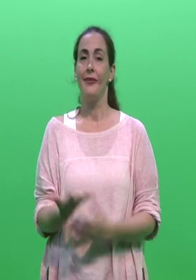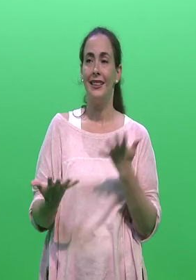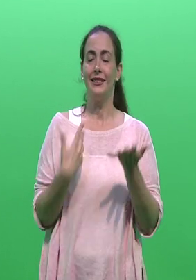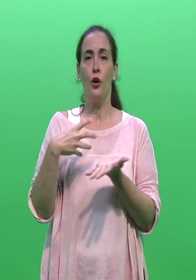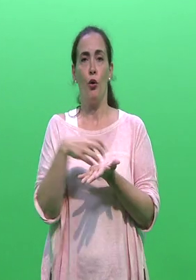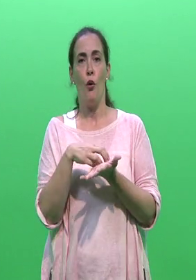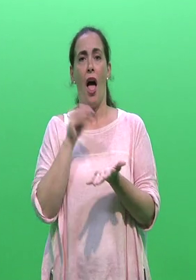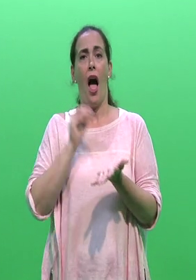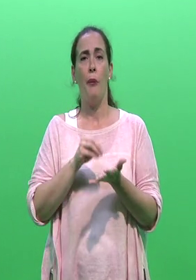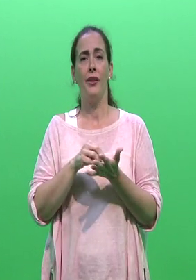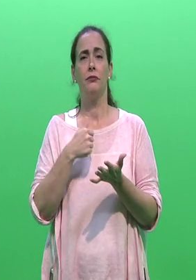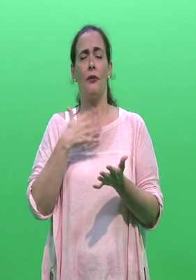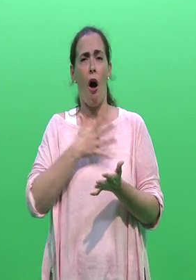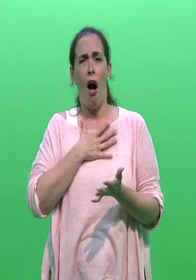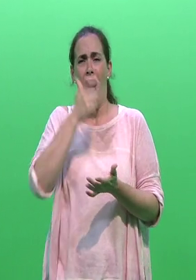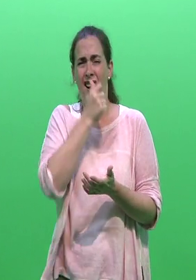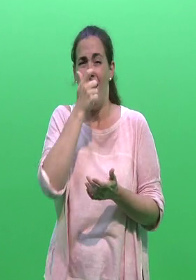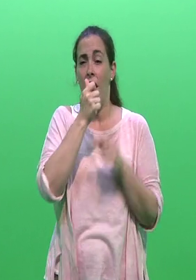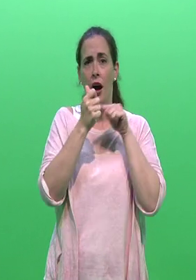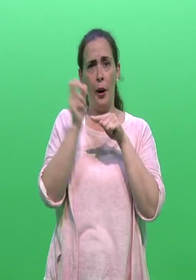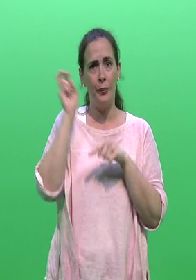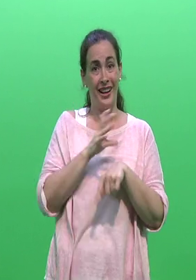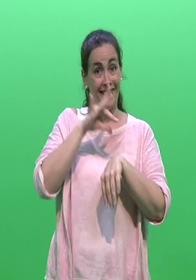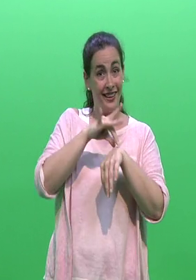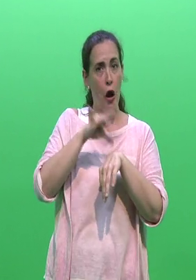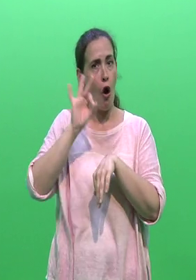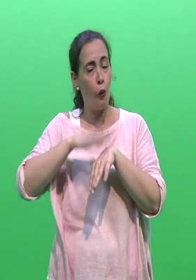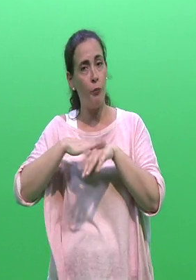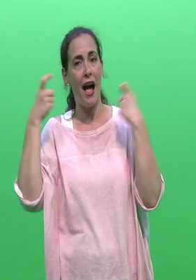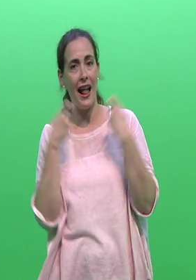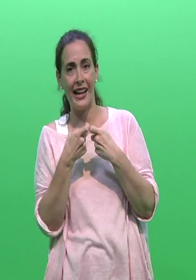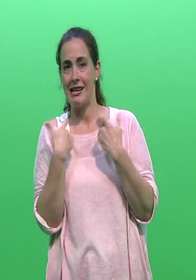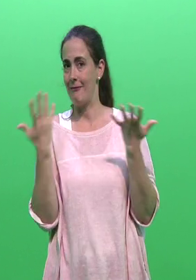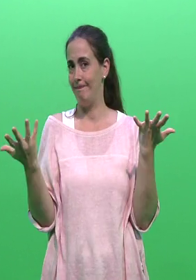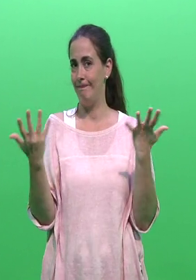Tinc dubtes, perquè de vegades em moco i no sé si és perquè estic malalta o perquè tinc al·lèrgia.